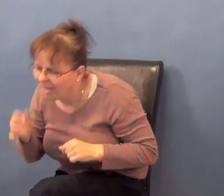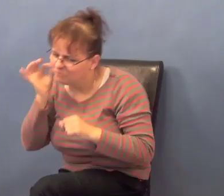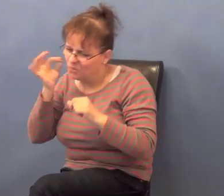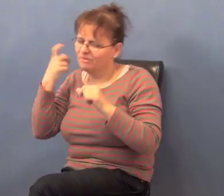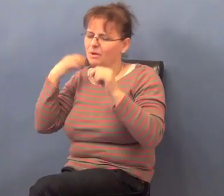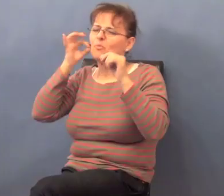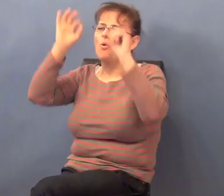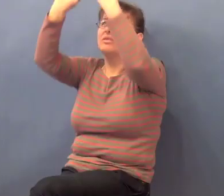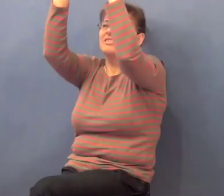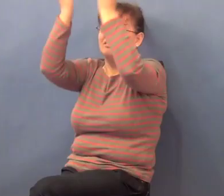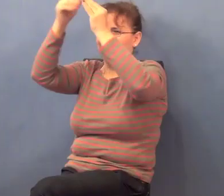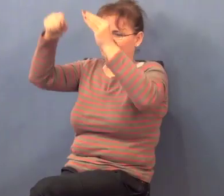Ul pszczół, aha.